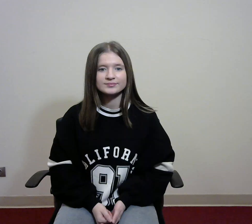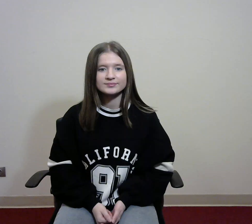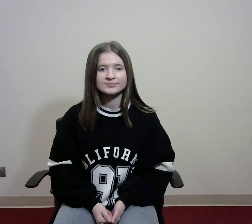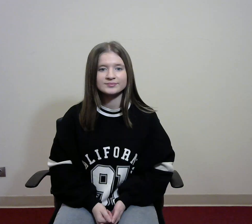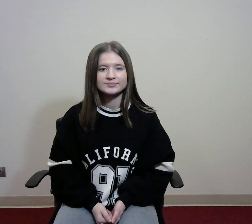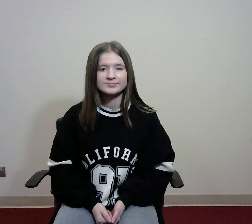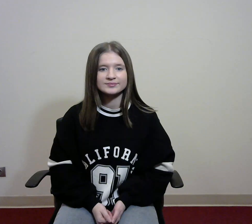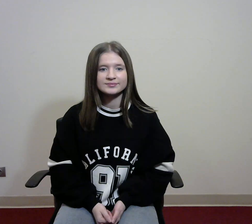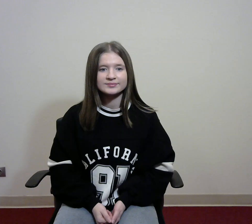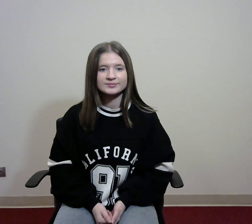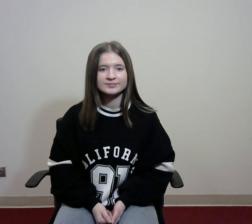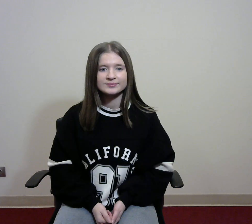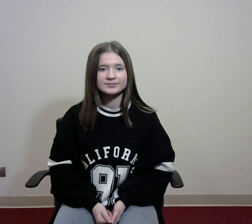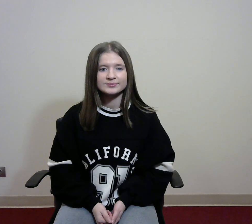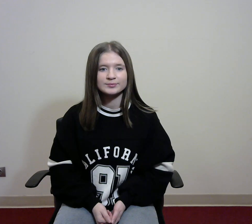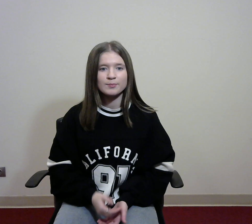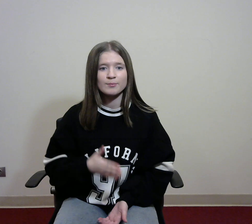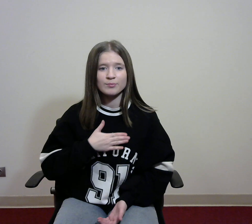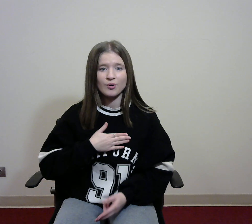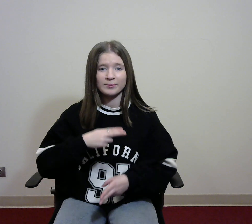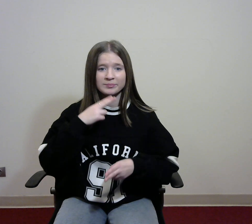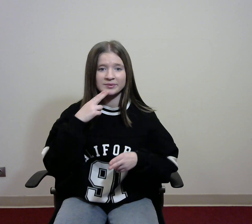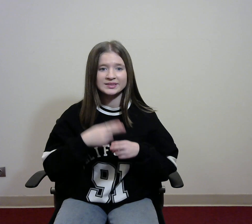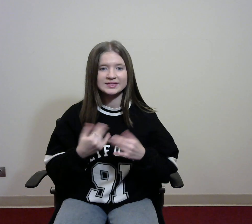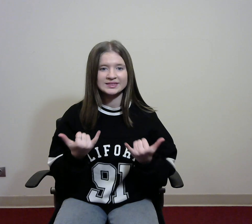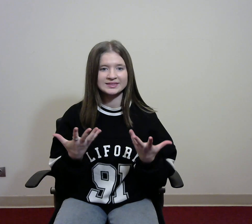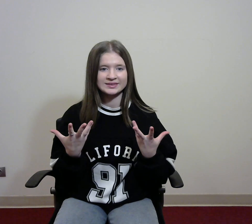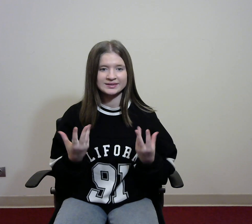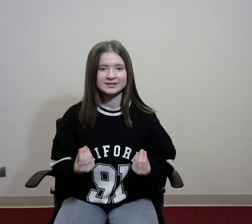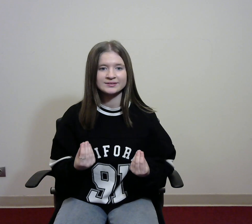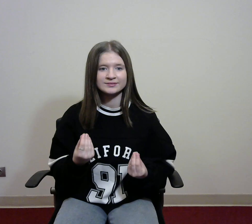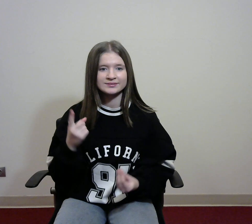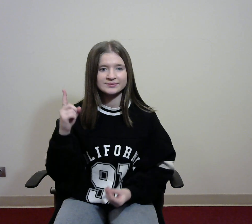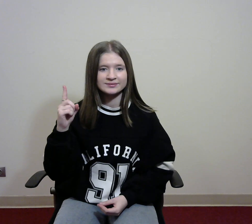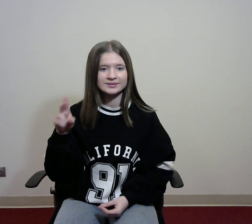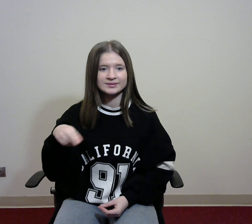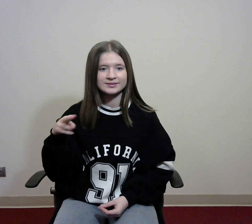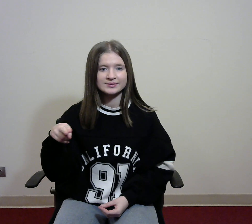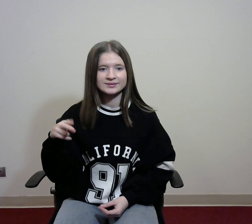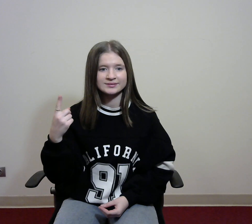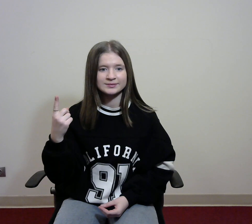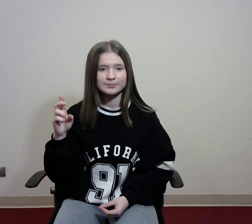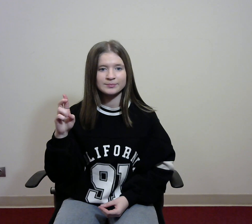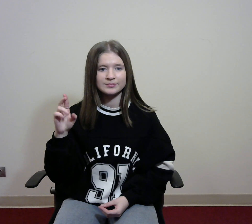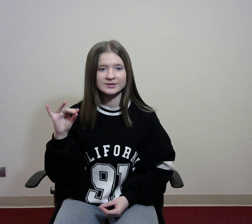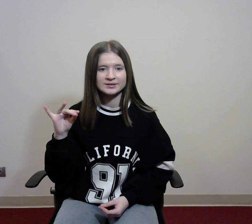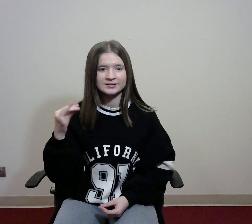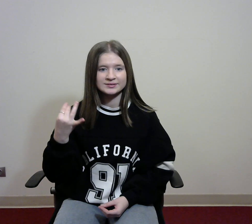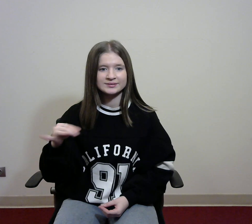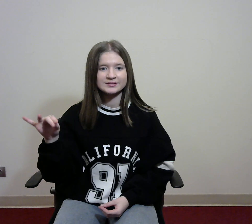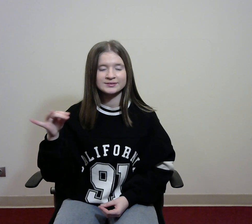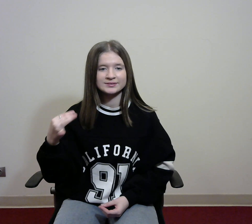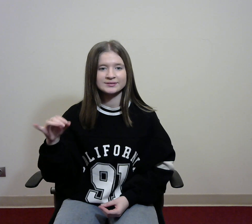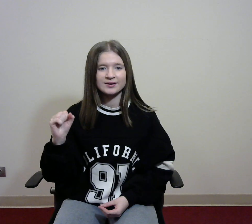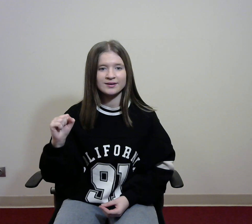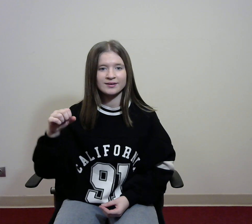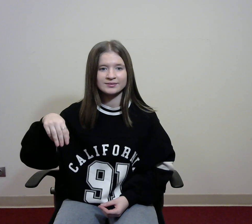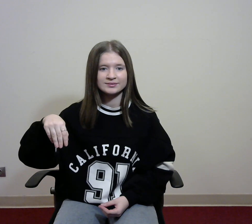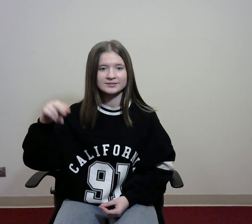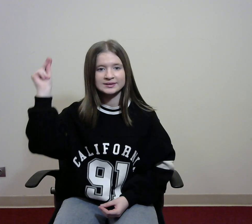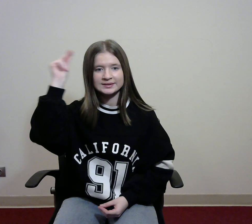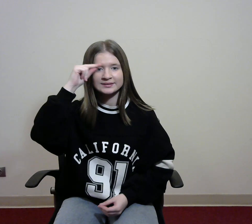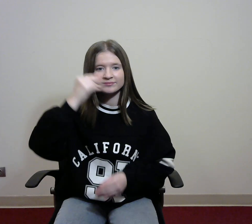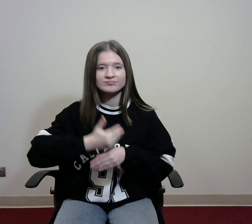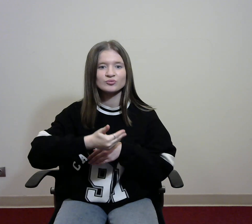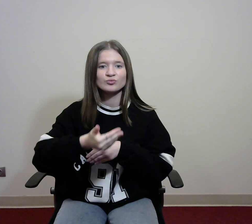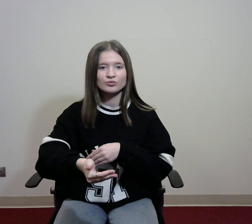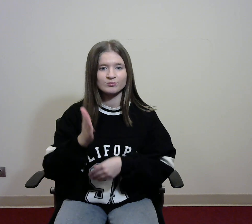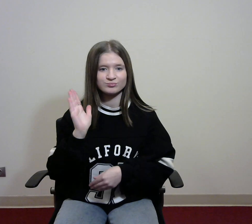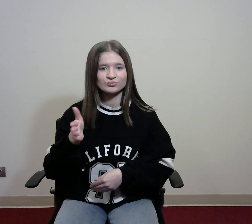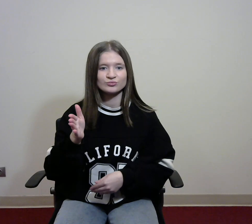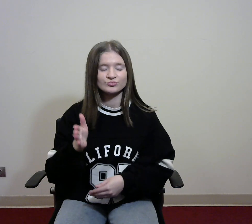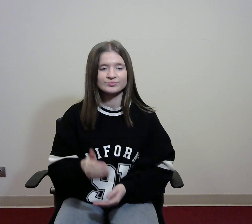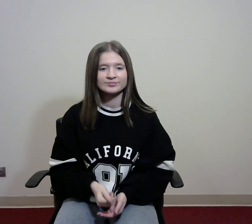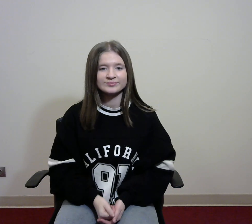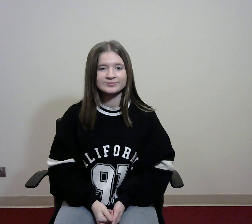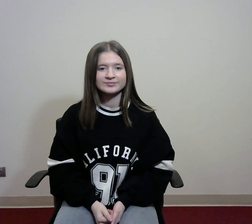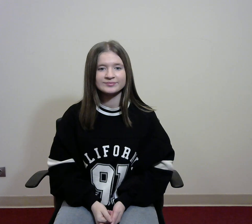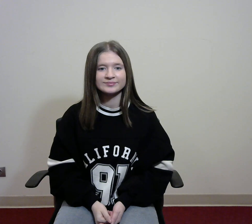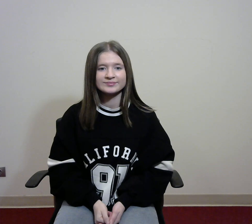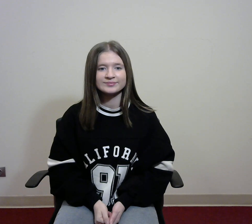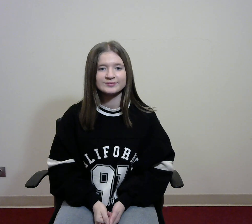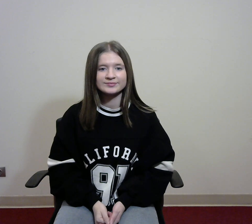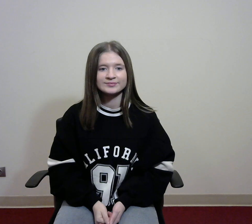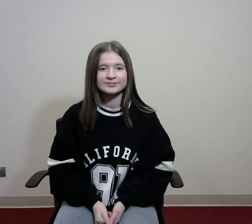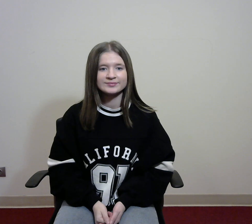Mənim bacım bu gün ədəbiyyat dərsinə gecikəcək